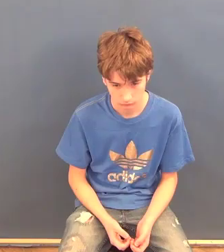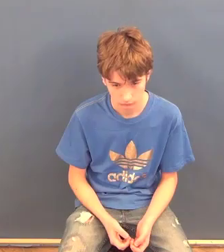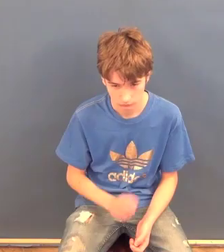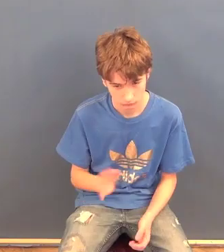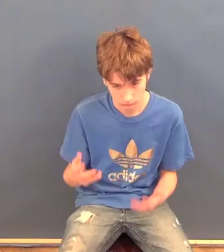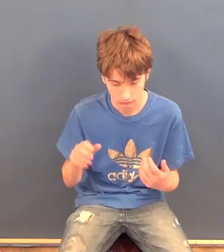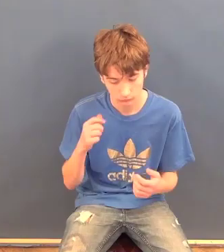Nie.